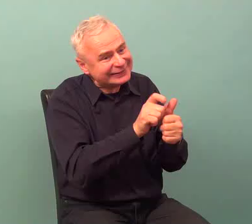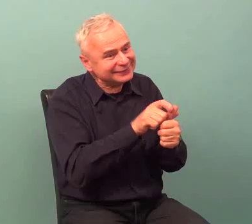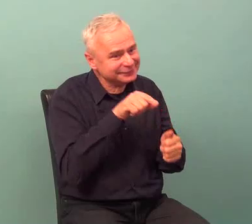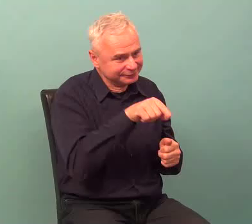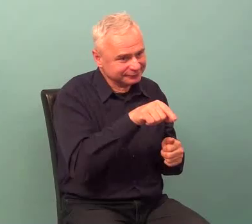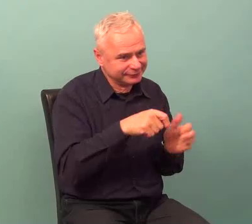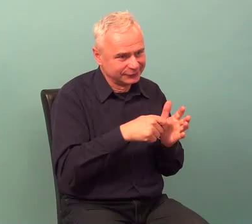To taki film.